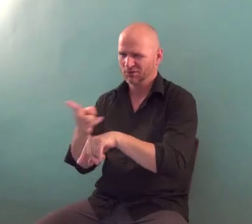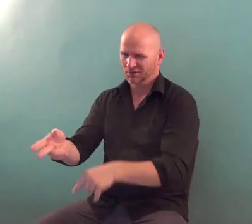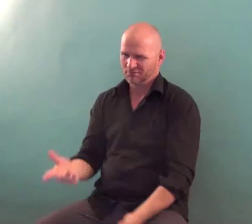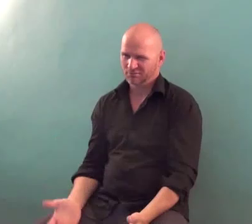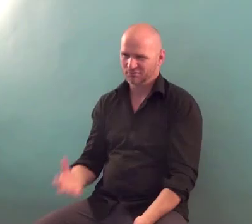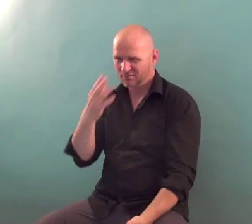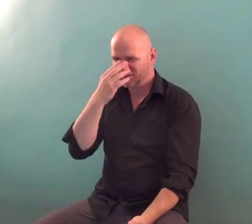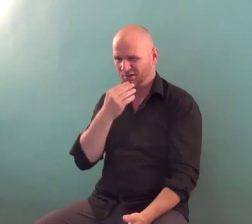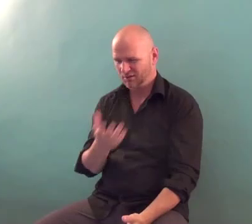Tak wygląda.